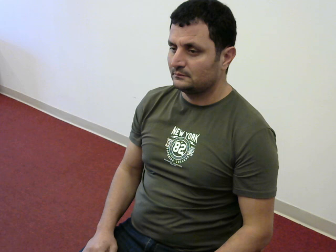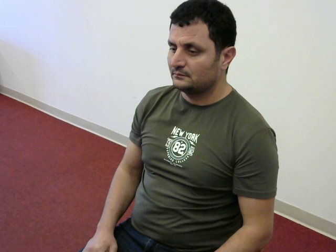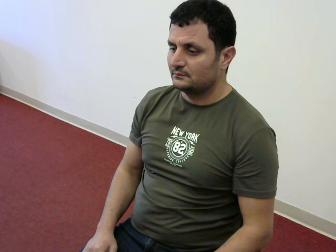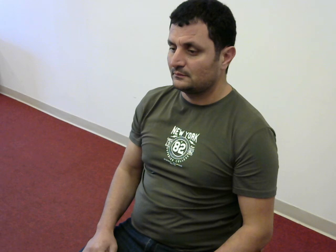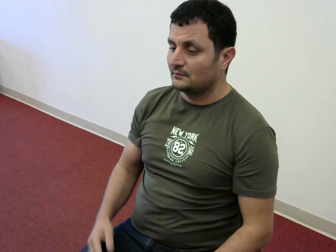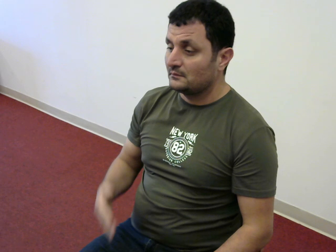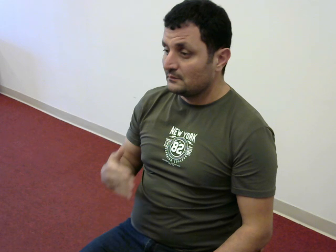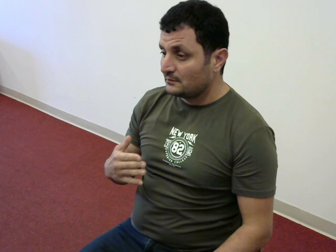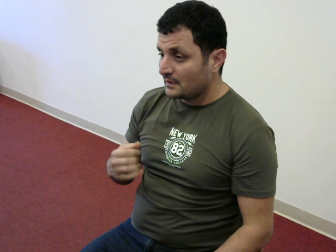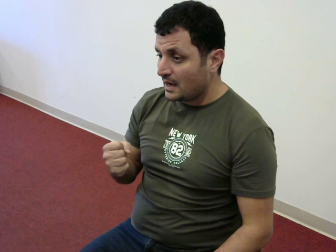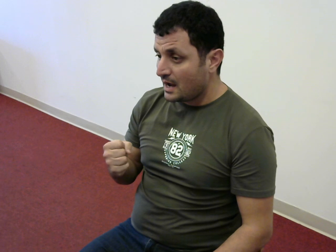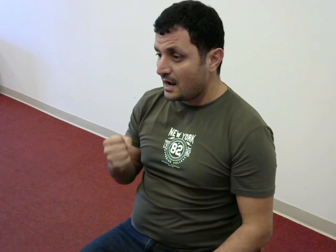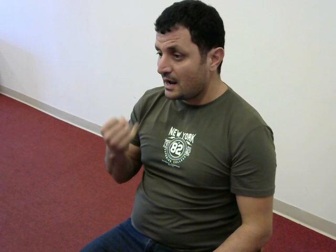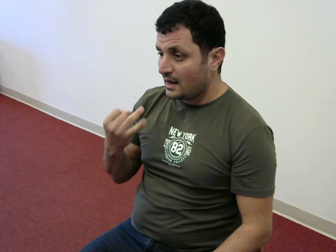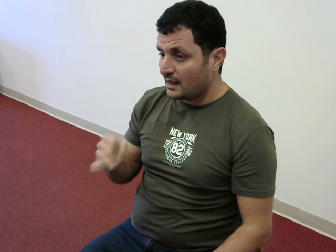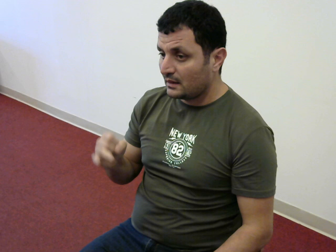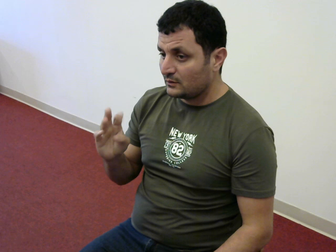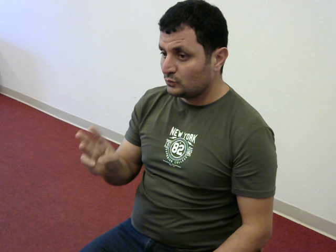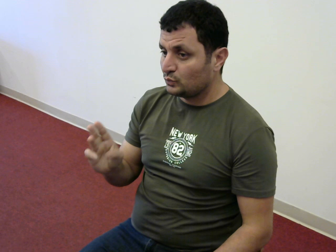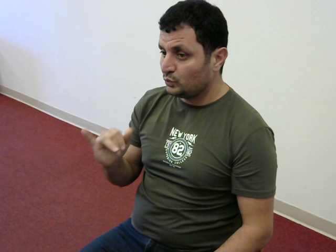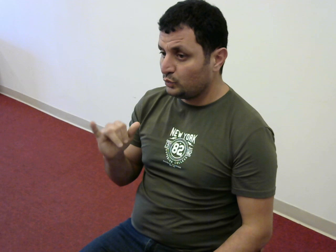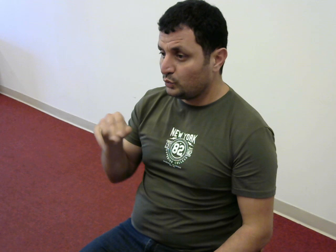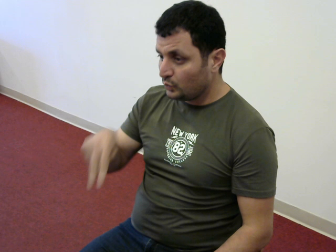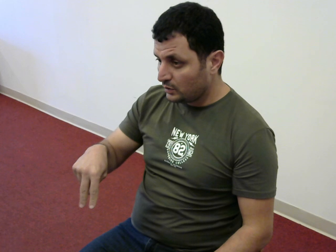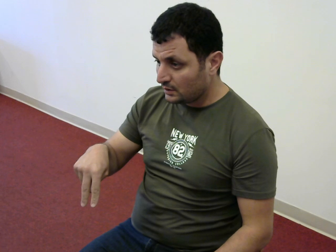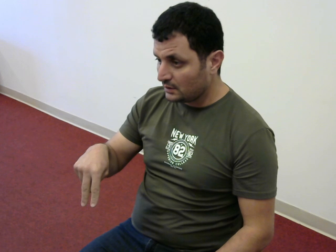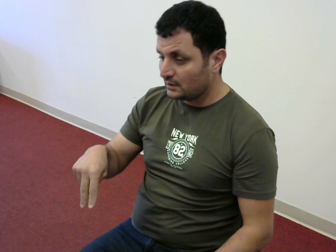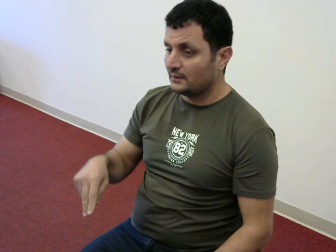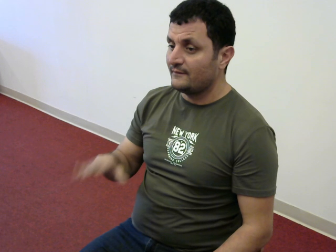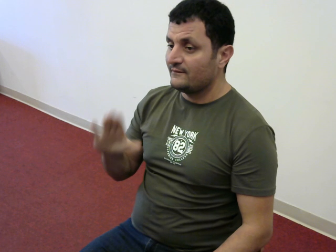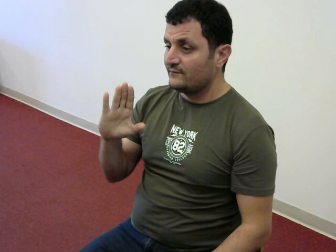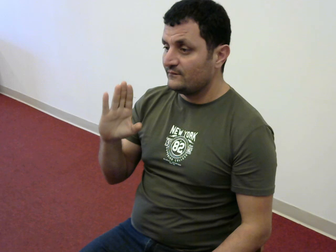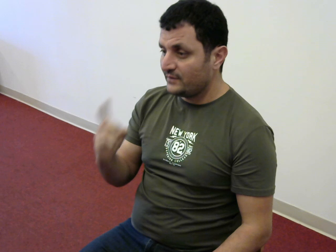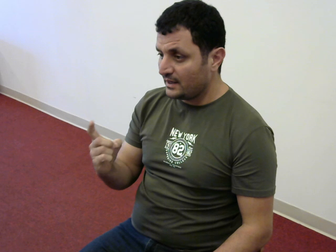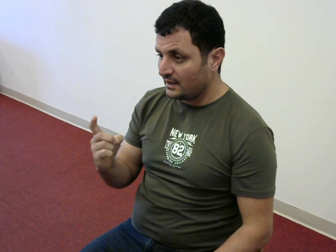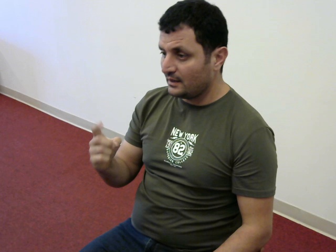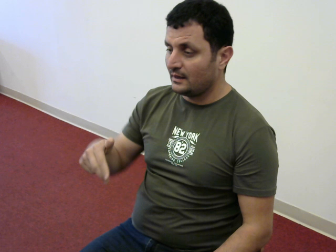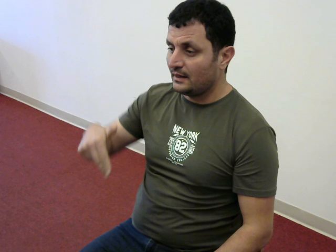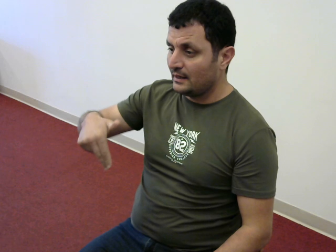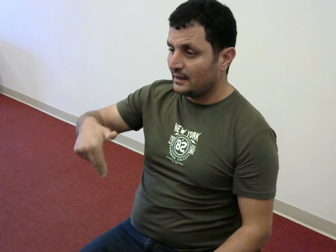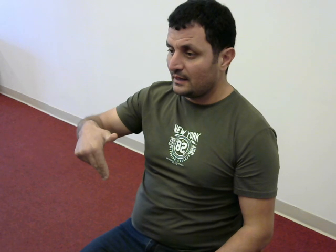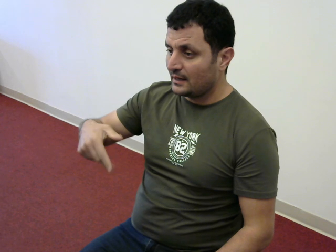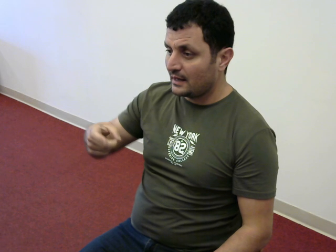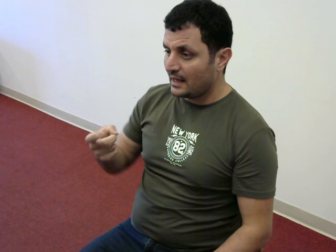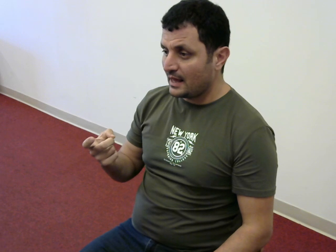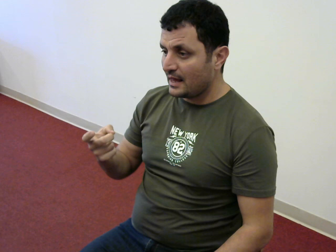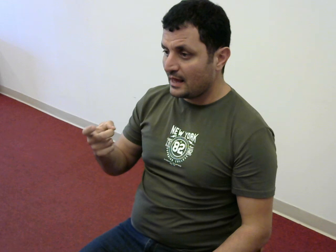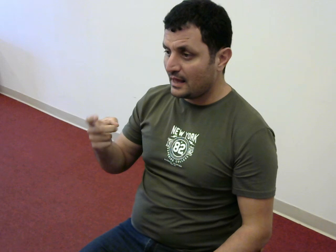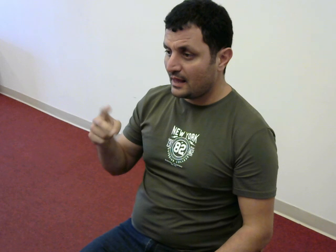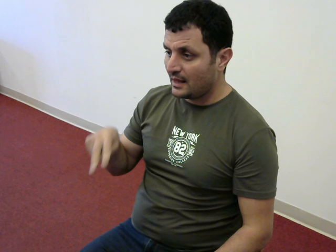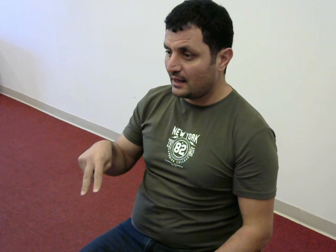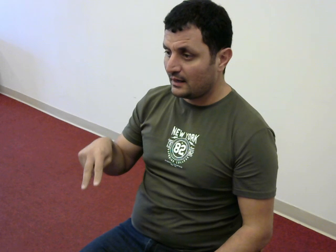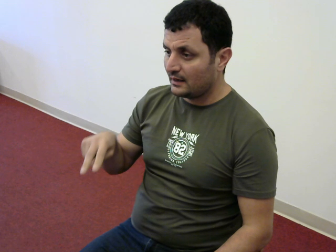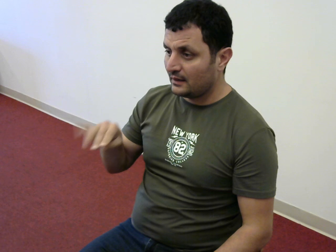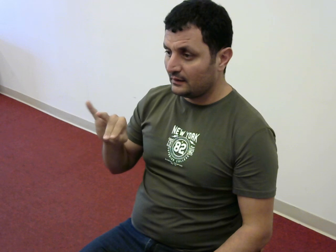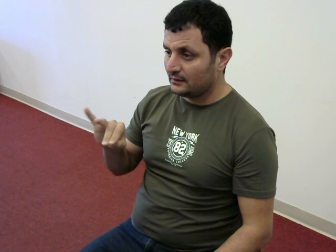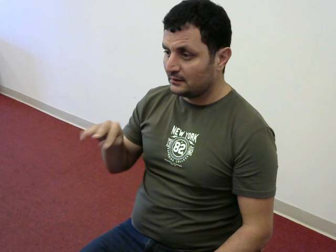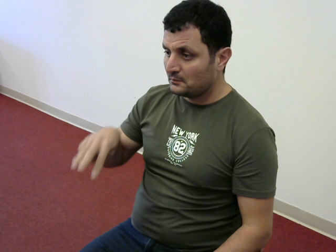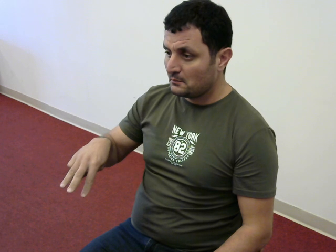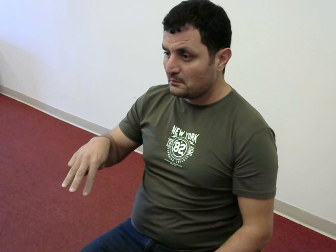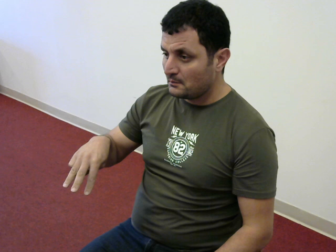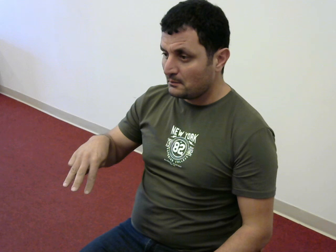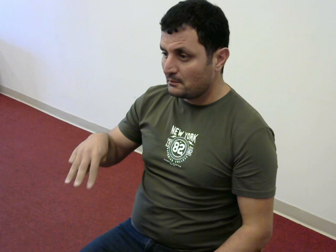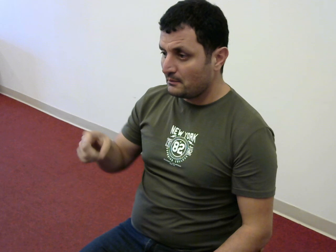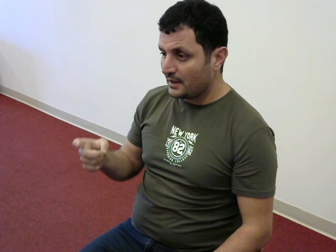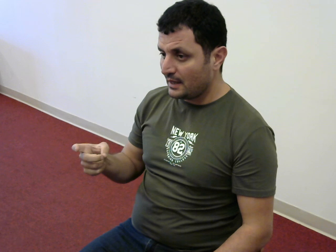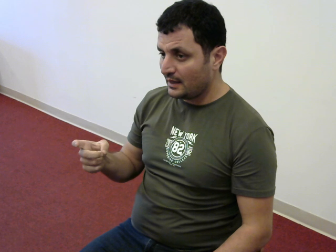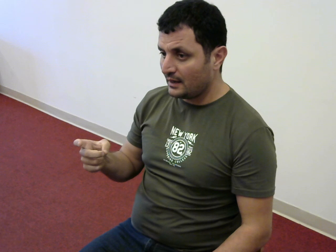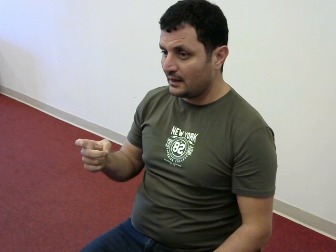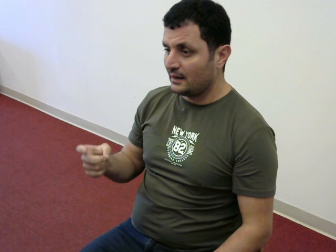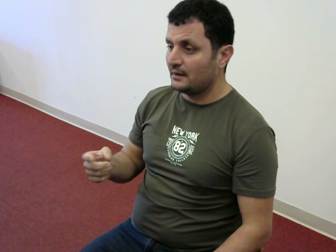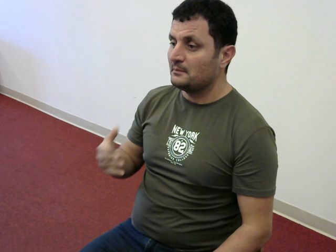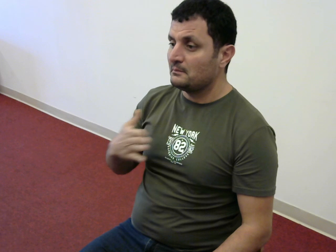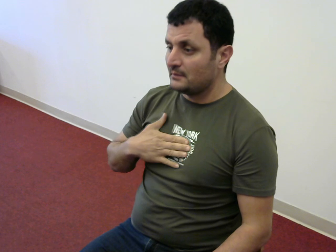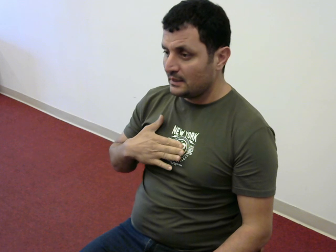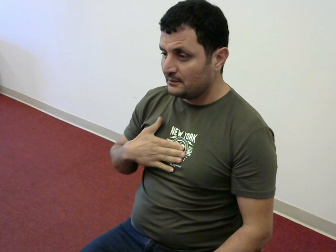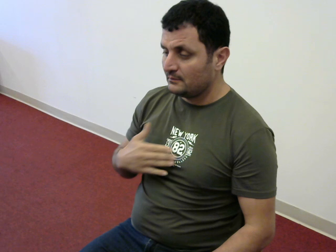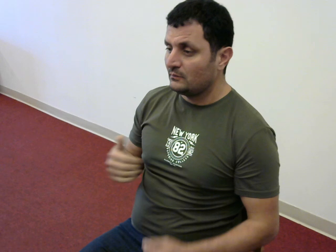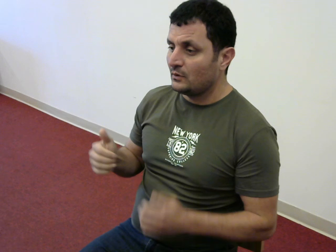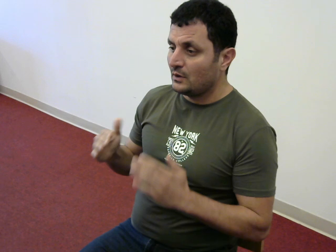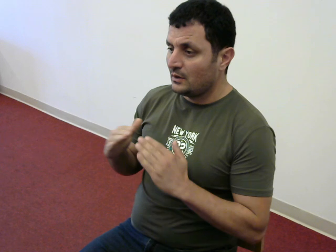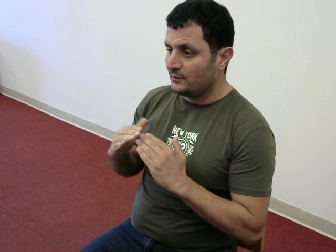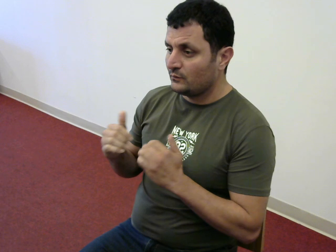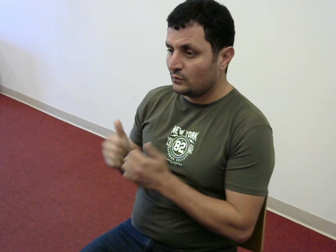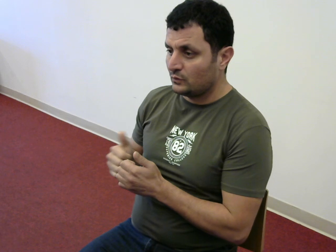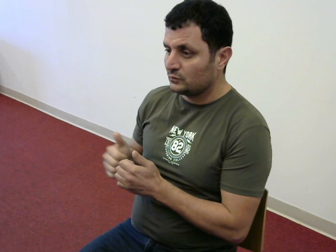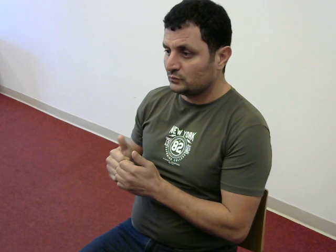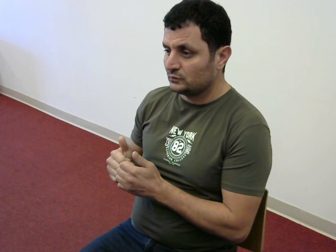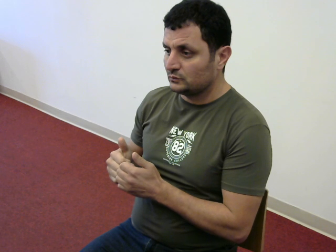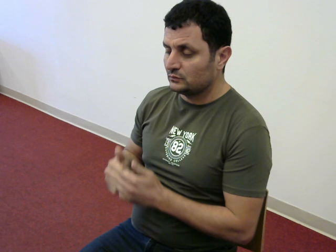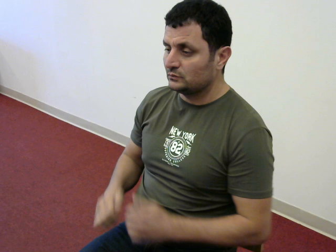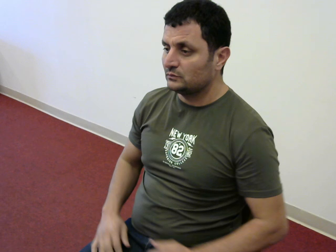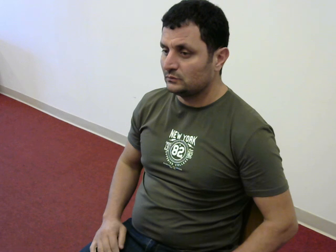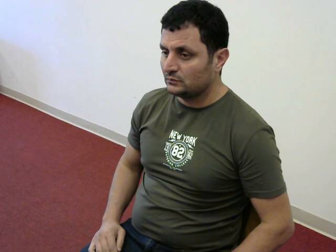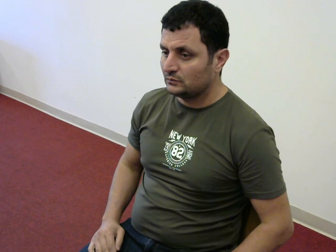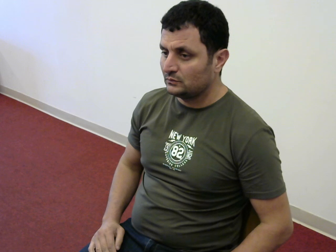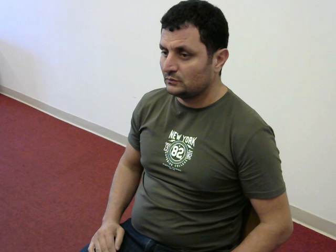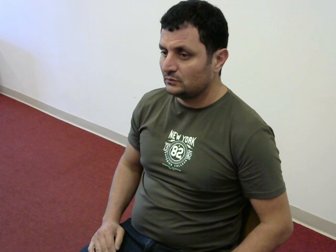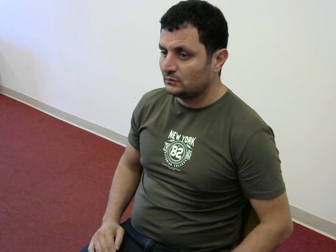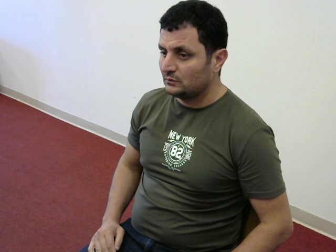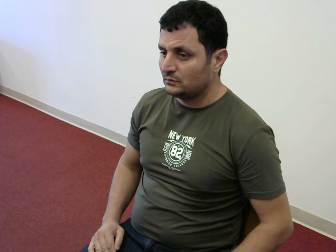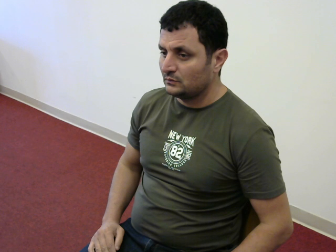Aygül və Həlimə mənim qonşularımdır